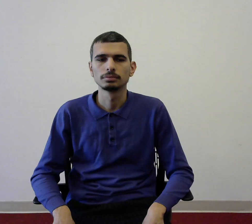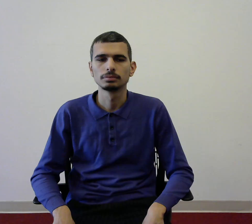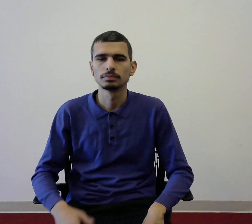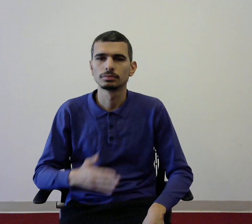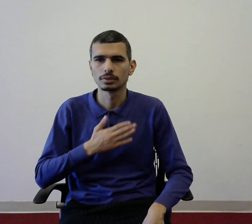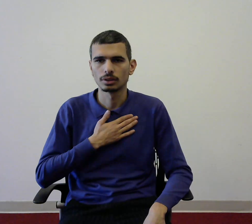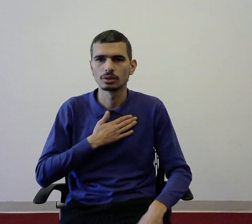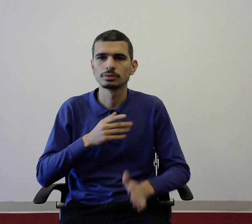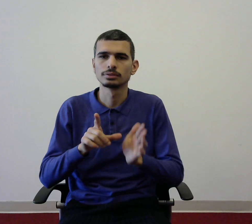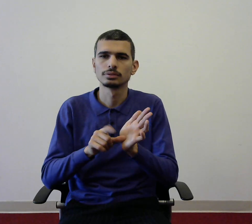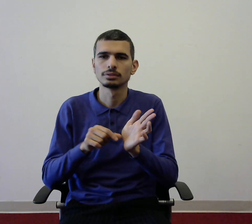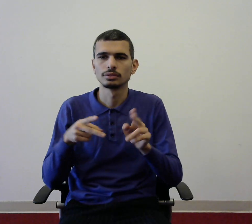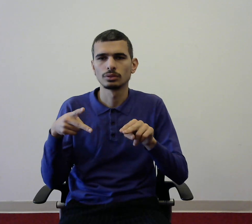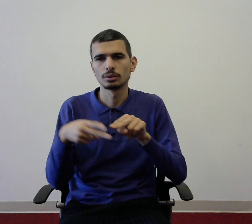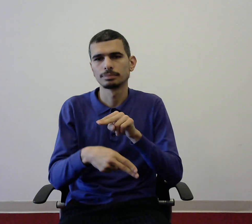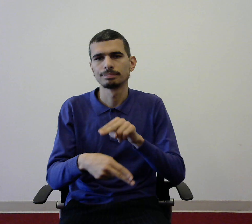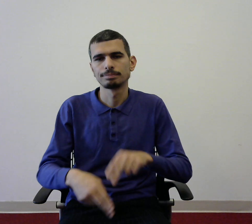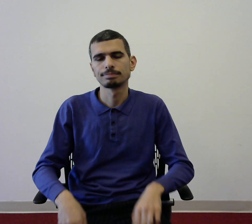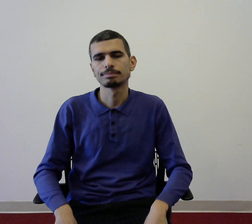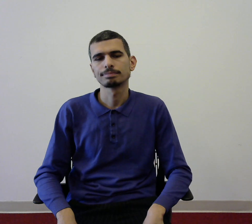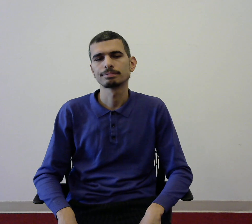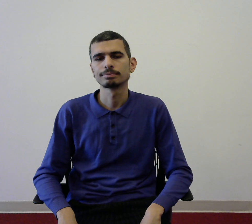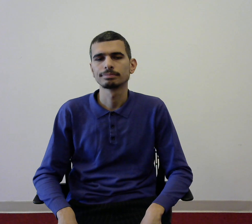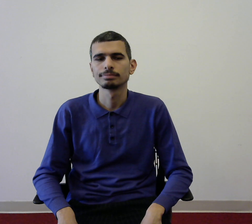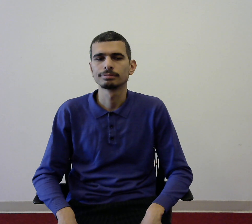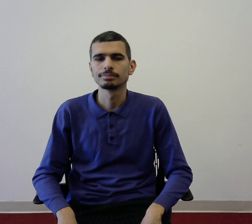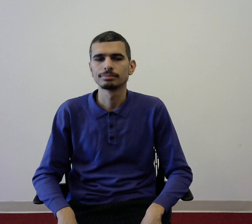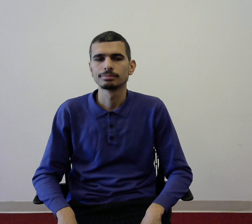Mənim pensiyamı kəsiblər